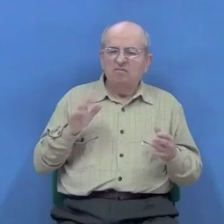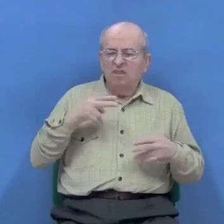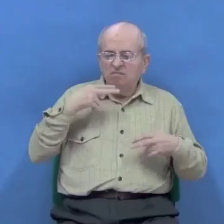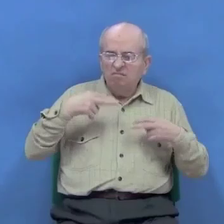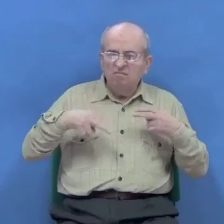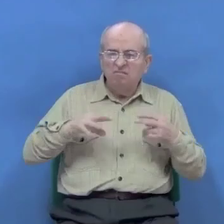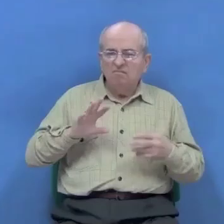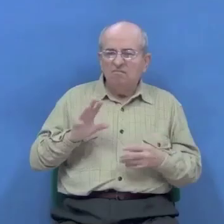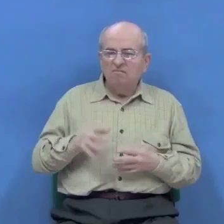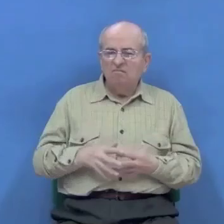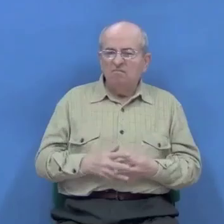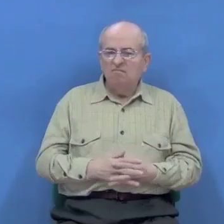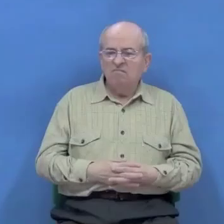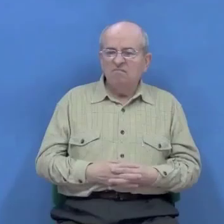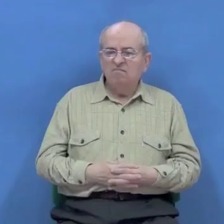Duże restauracje są ładne.